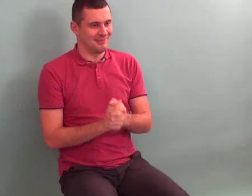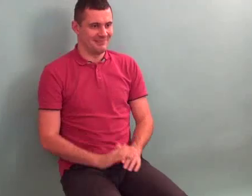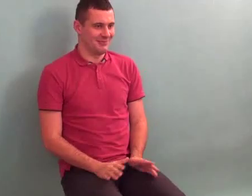Koniec.